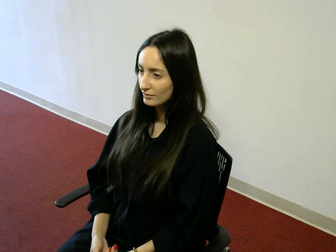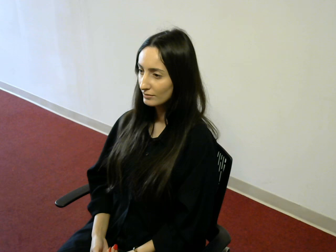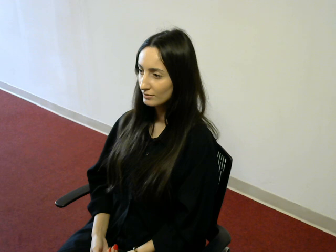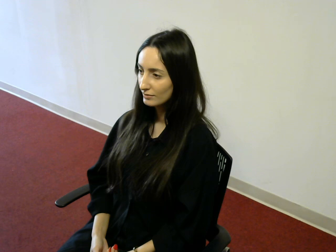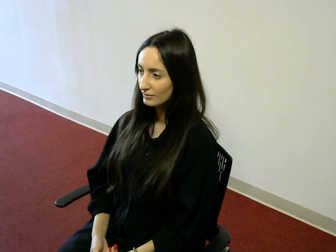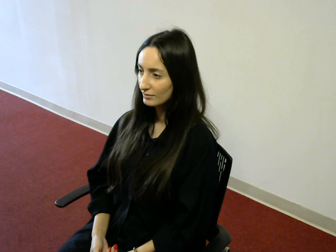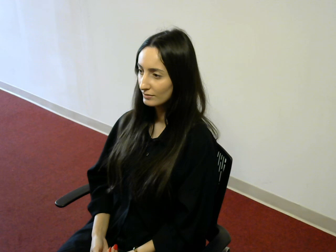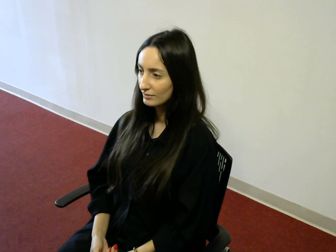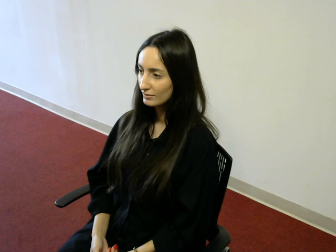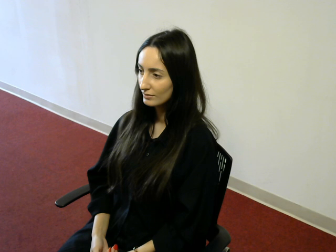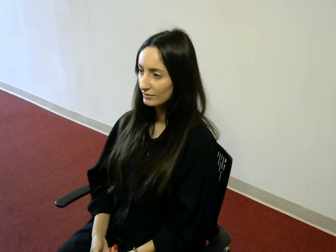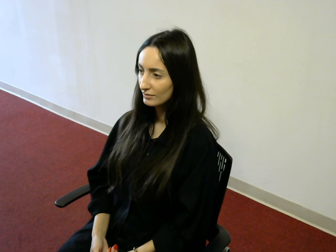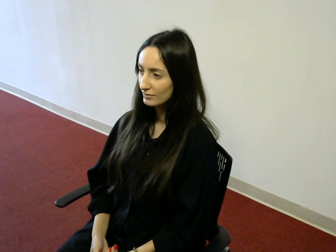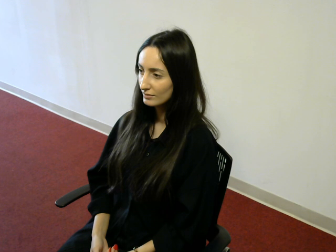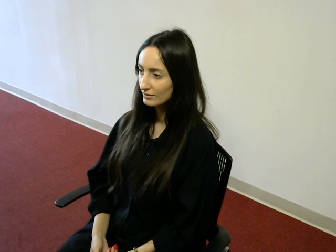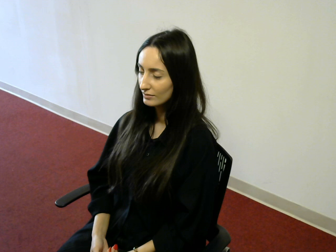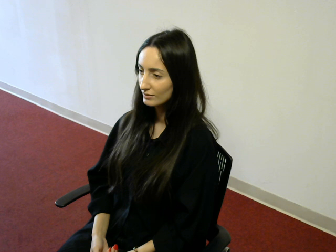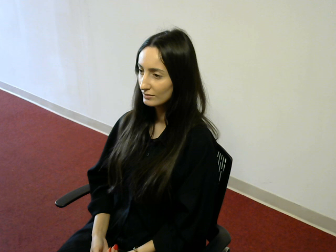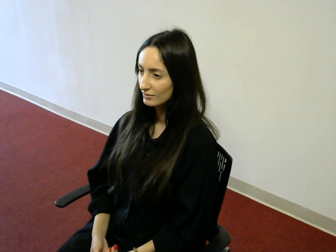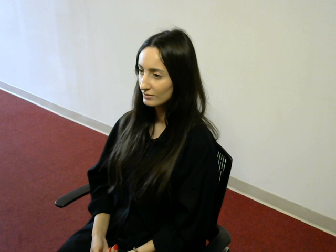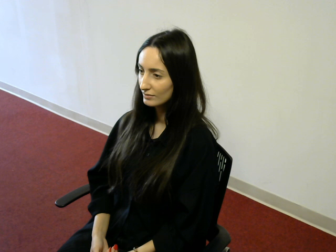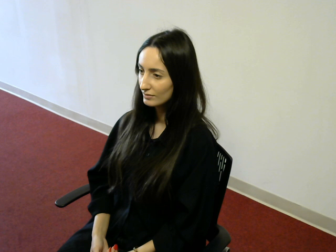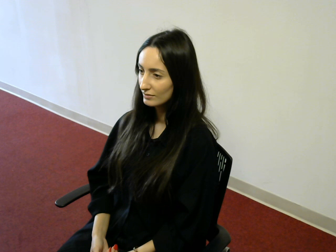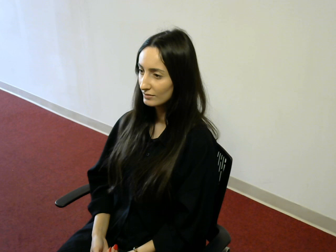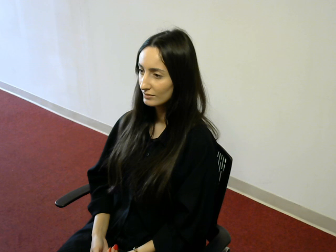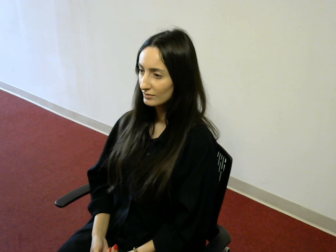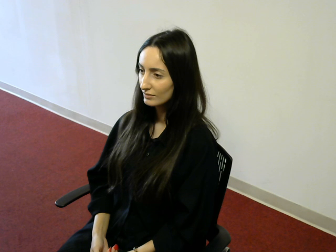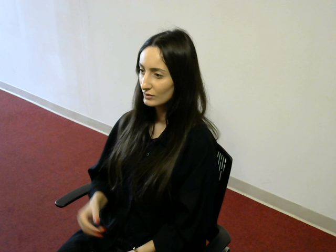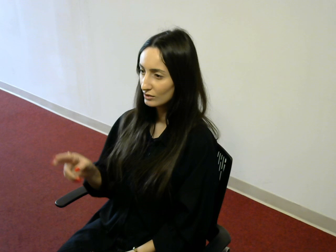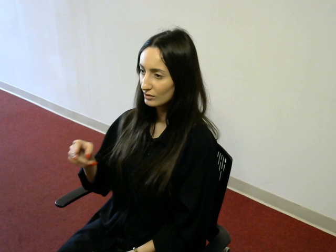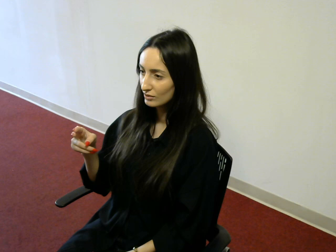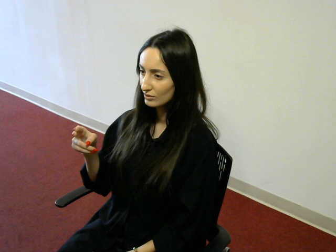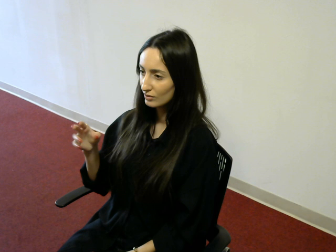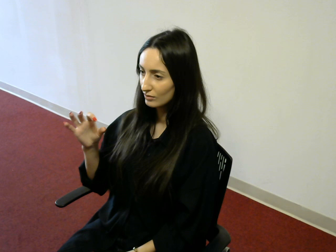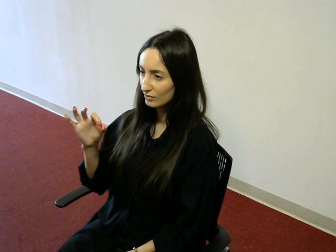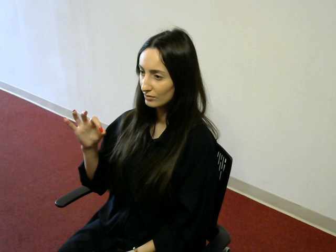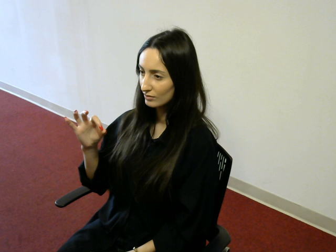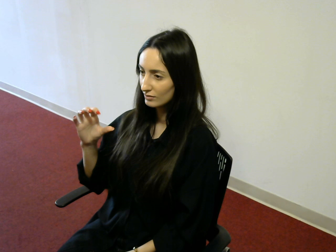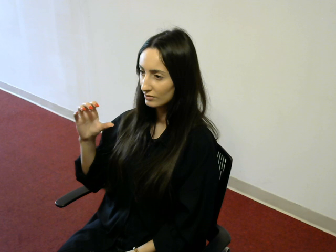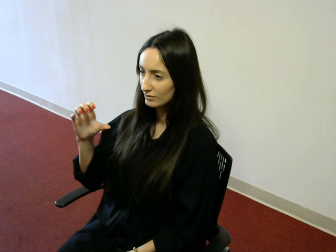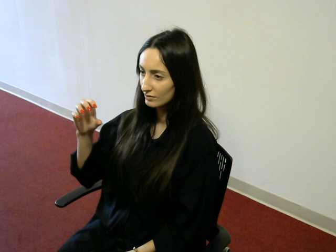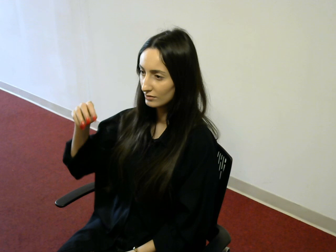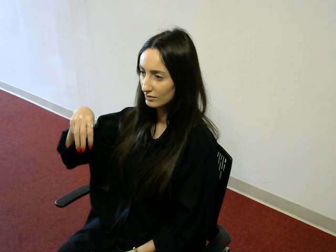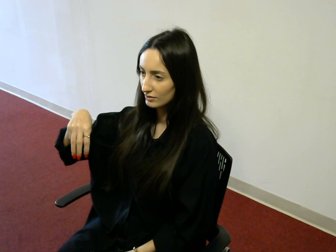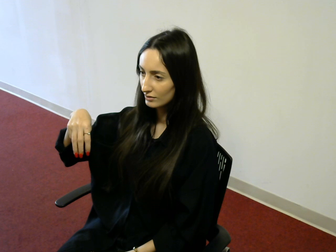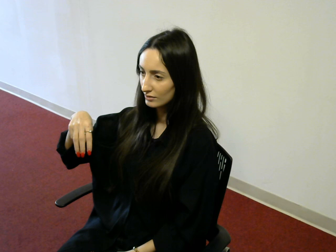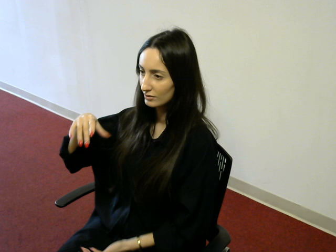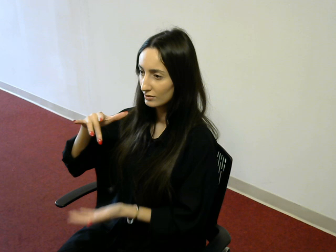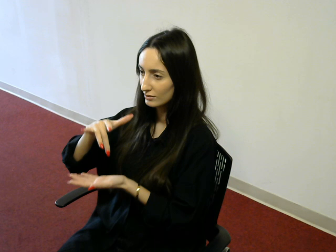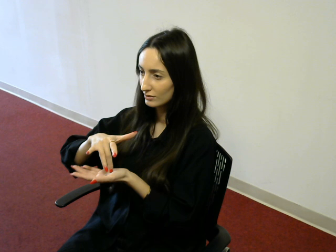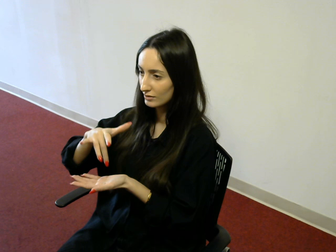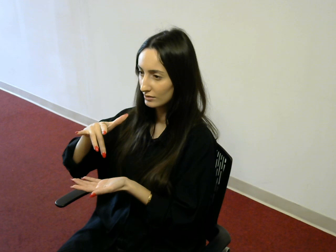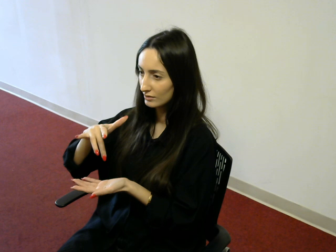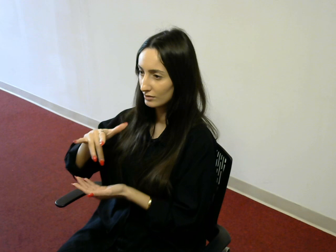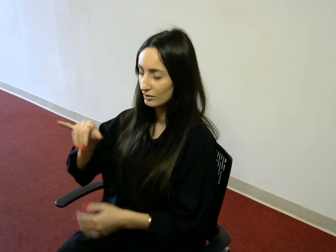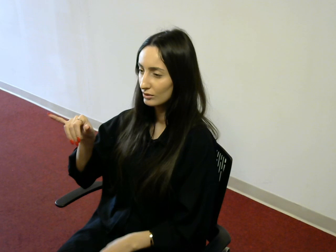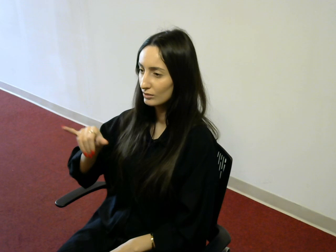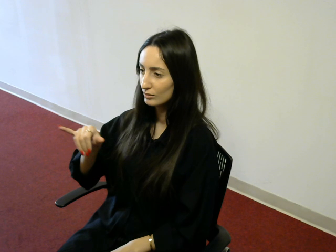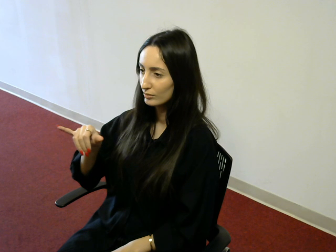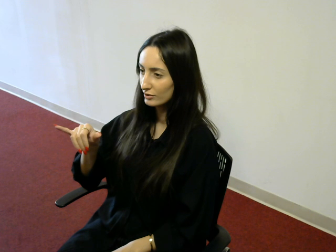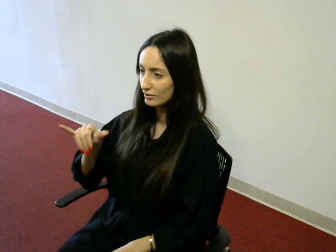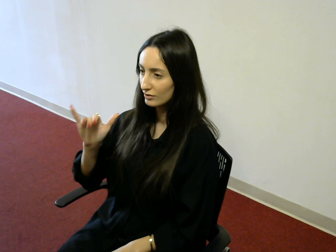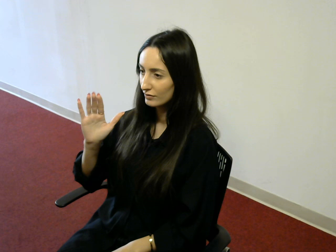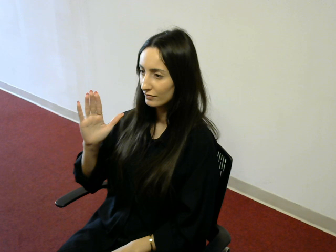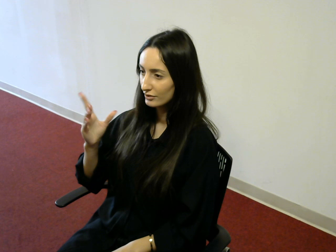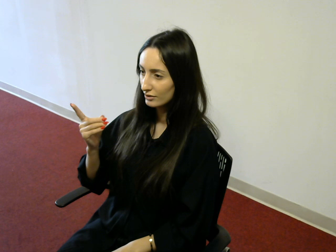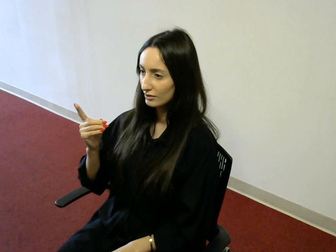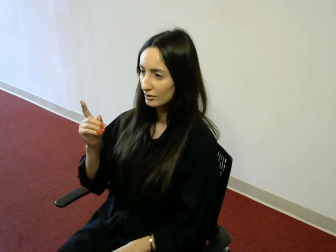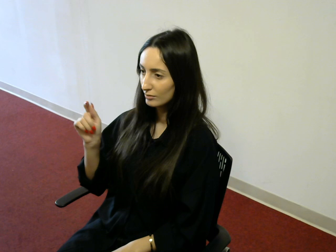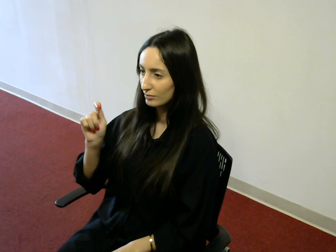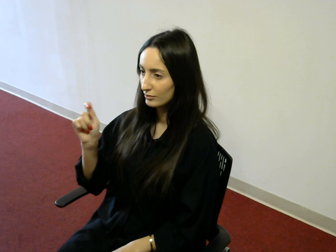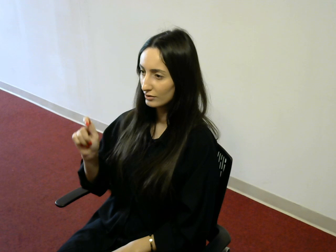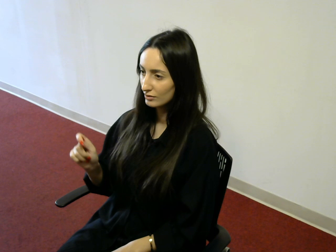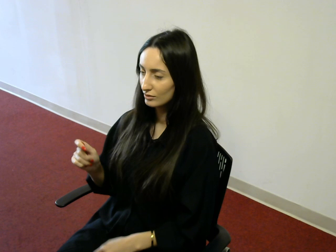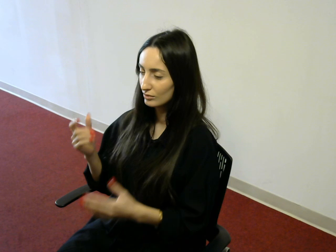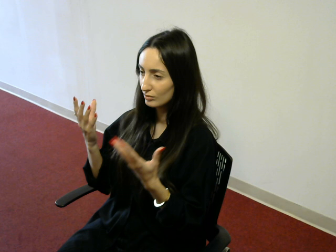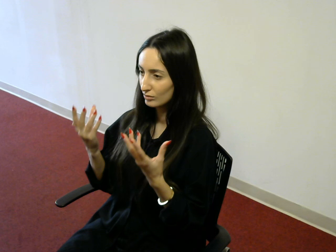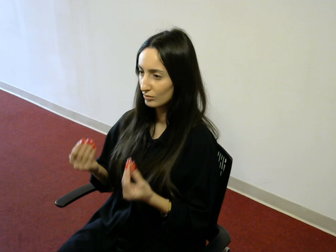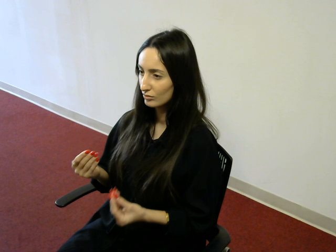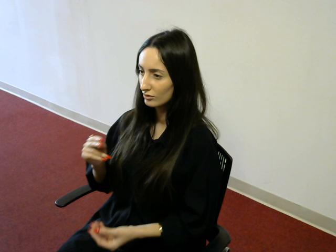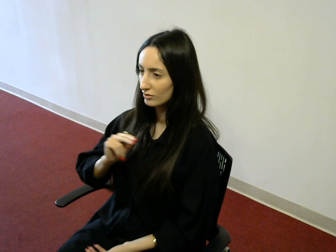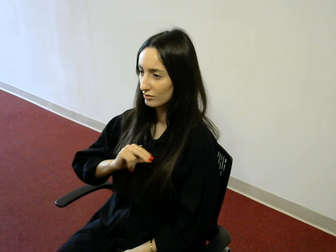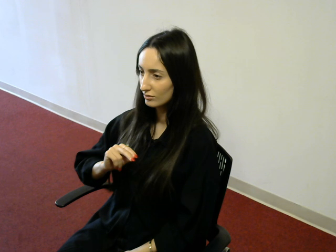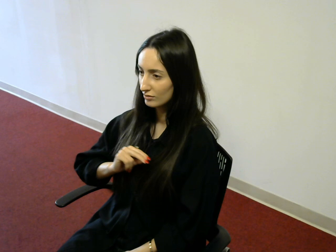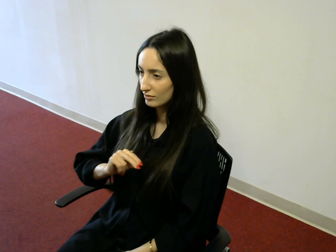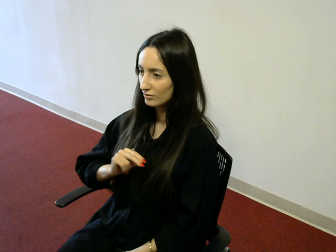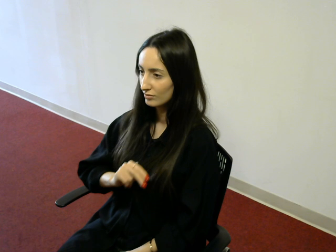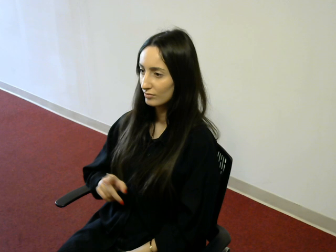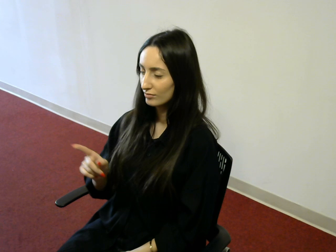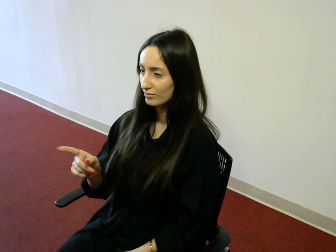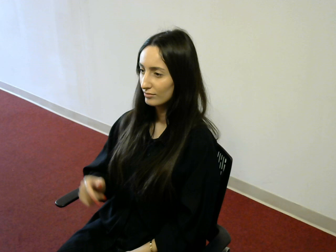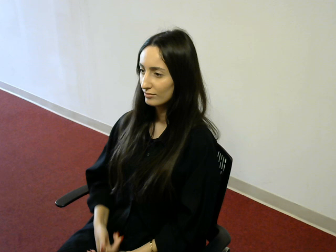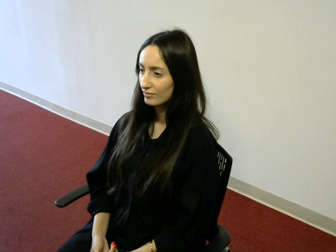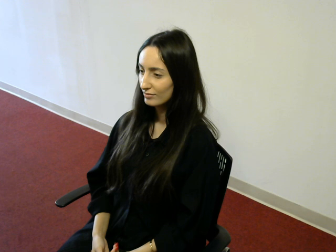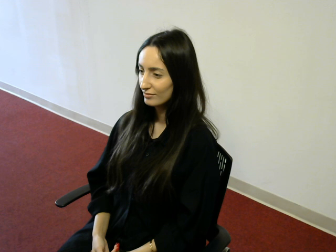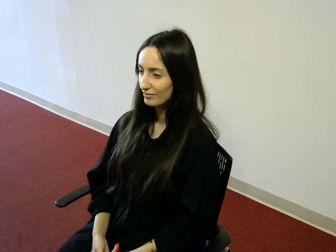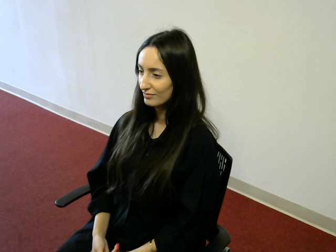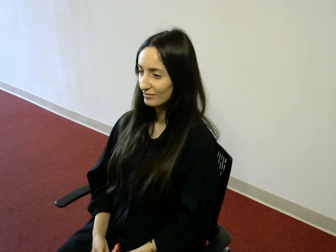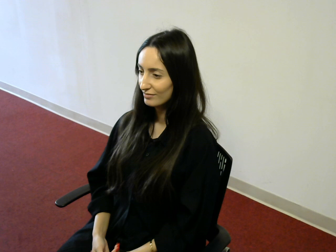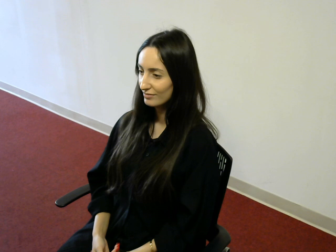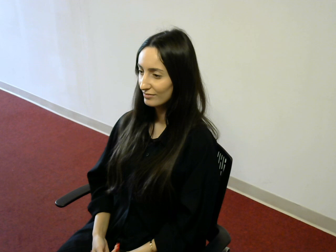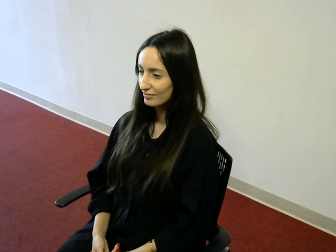DOST mərkəzləri şənbə və bazar günü işləyirmi?